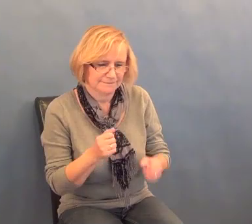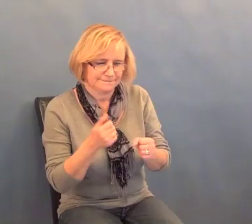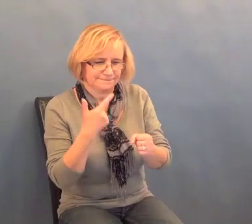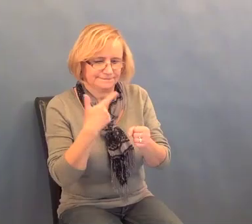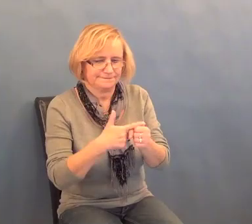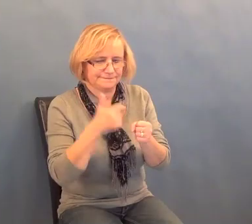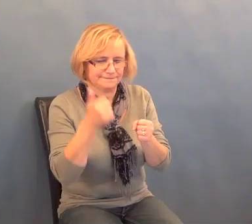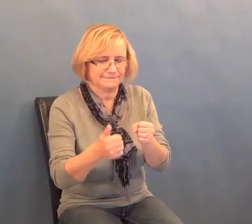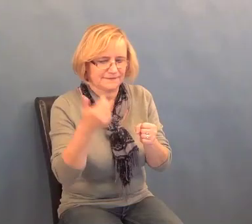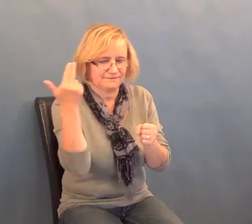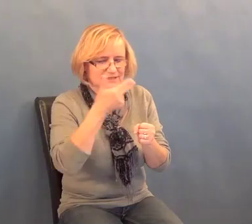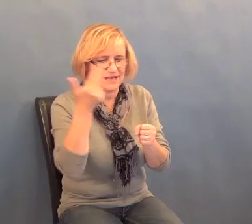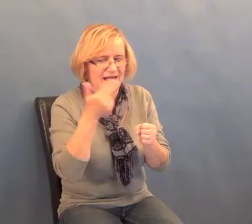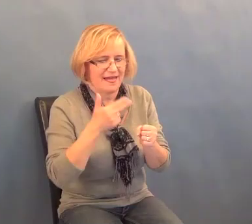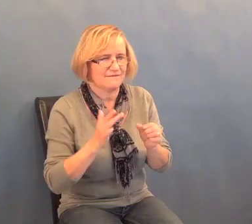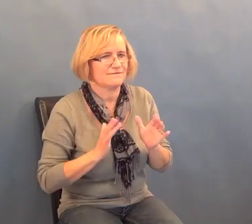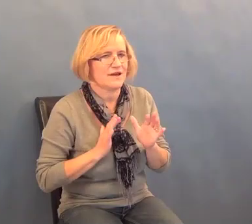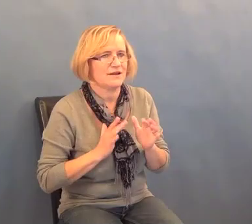Dwudziestego pierwszego, czyli w niedzielę, mam wolne.